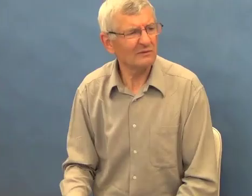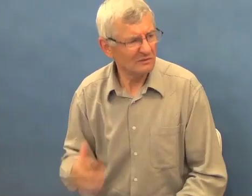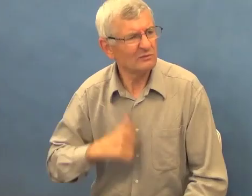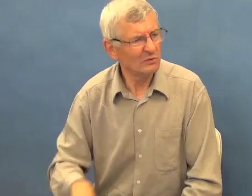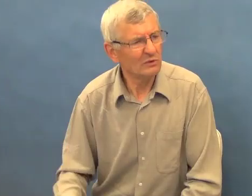Spokojnie.